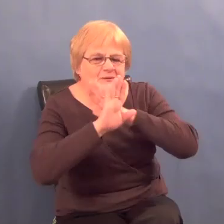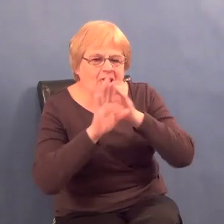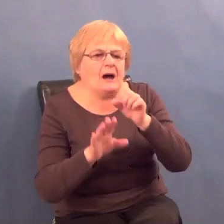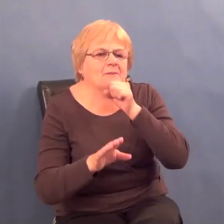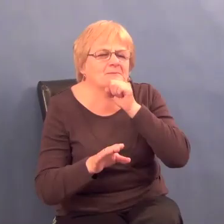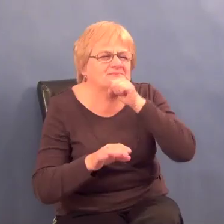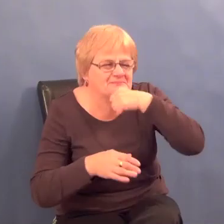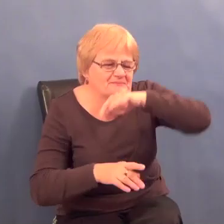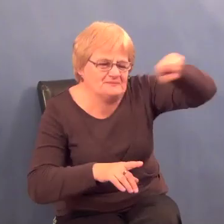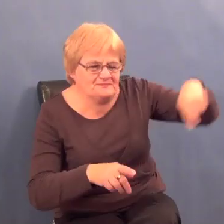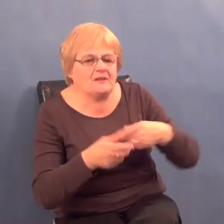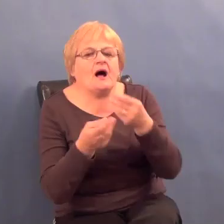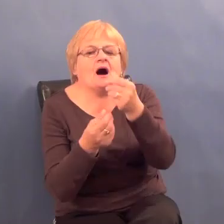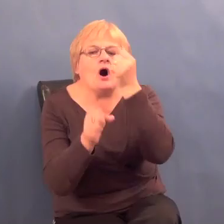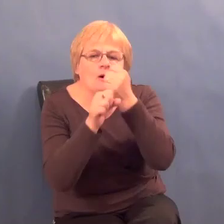Starsza babcia podchodzi i pyta ile się należy za robotę.